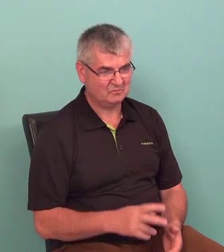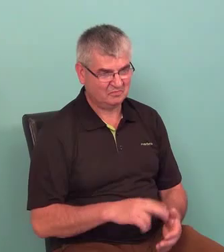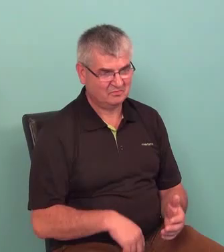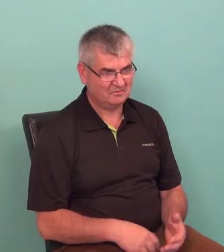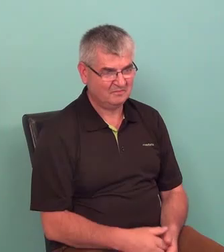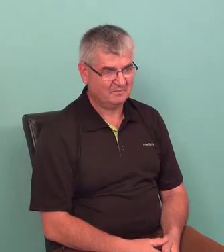Zrezygnujesz?